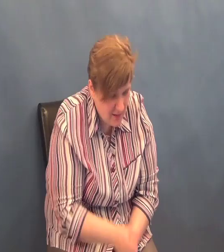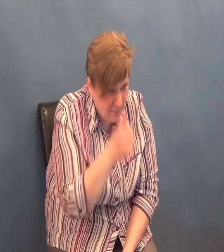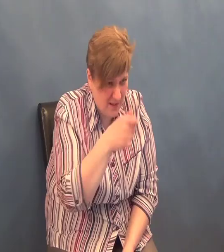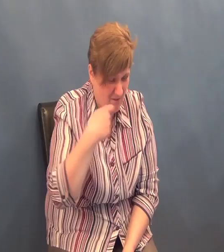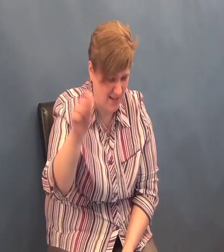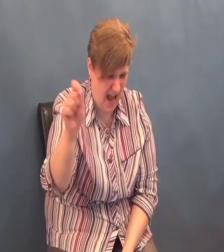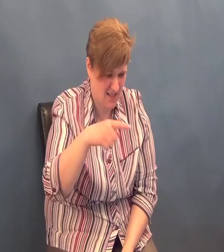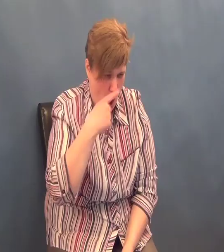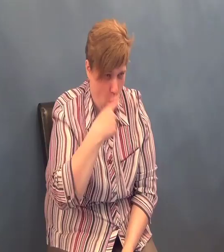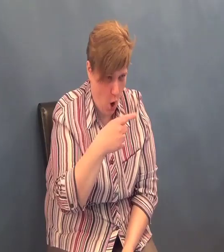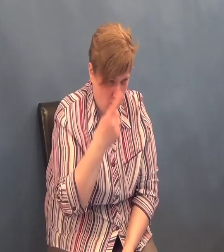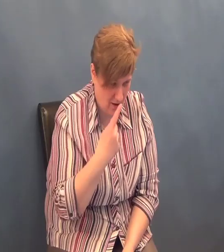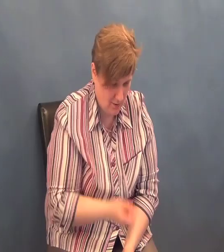Nie mogę, wyjeżdżam do Olsztyna.